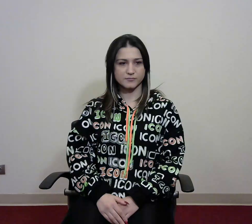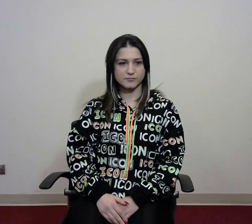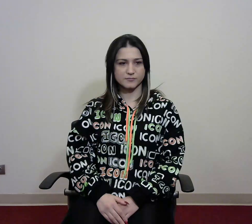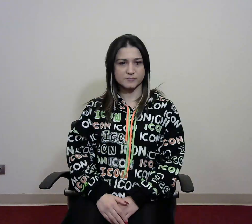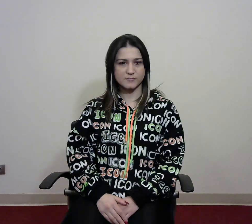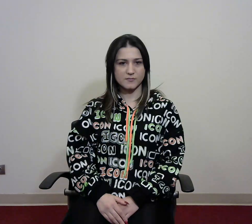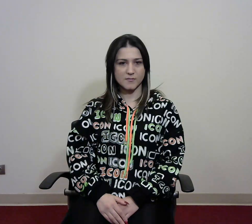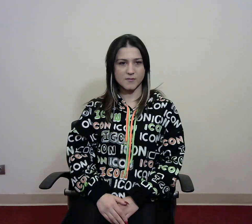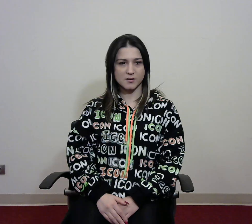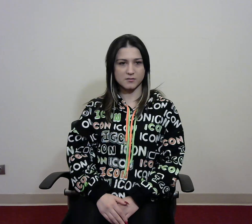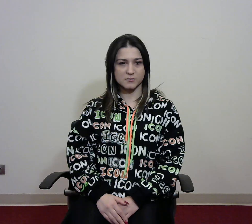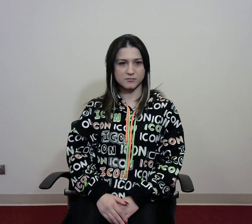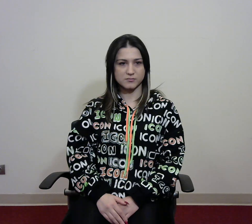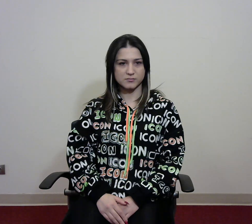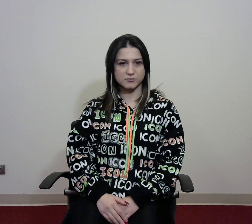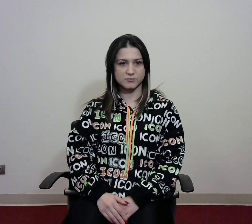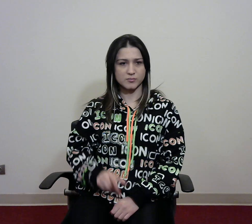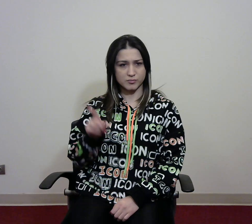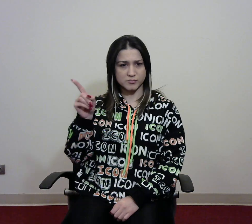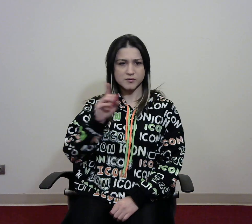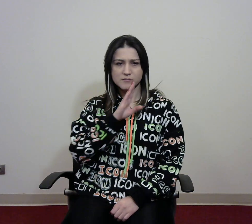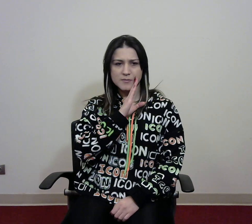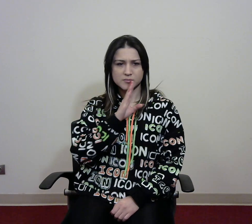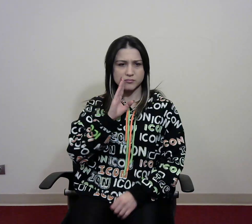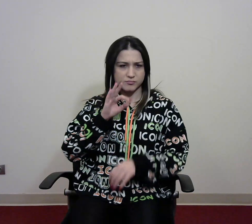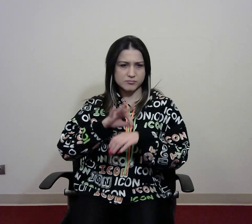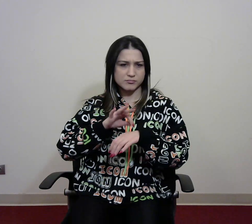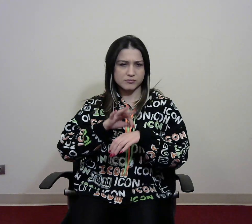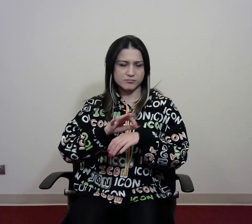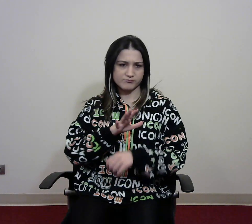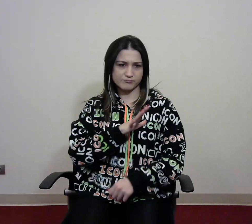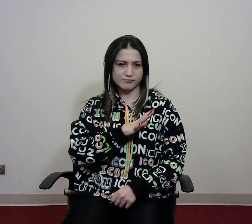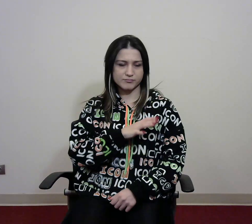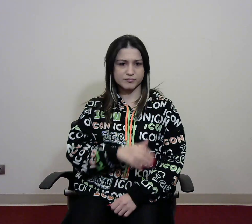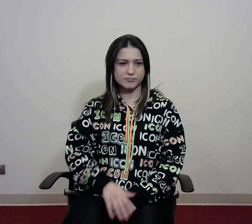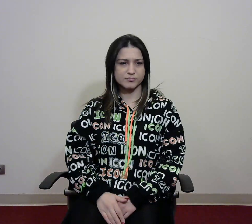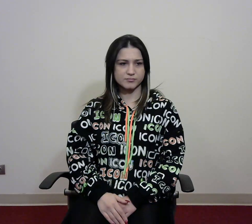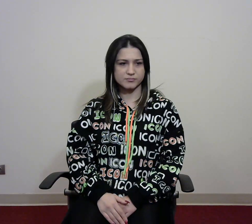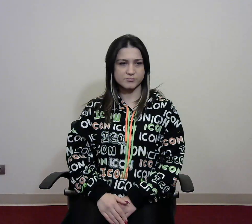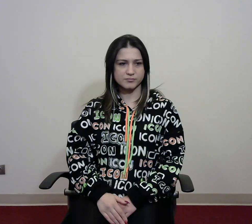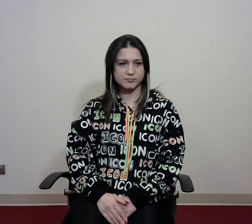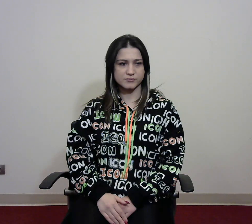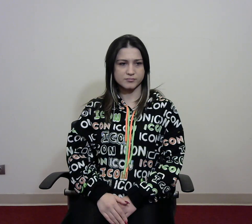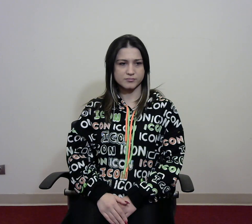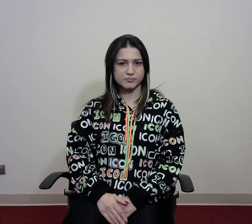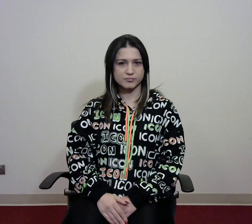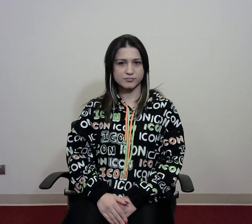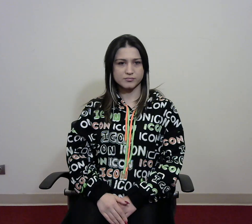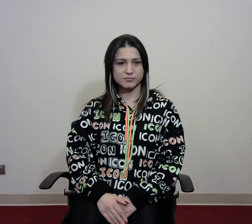Onun anası xəstələnmişdi